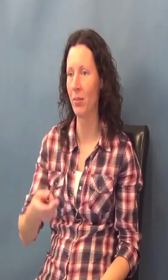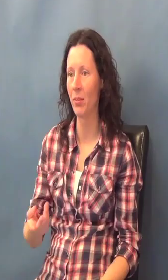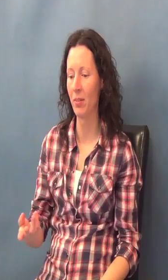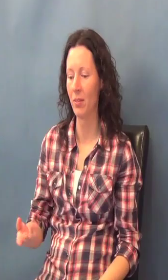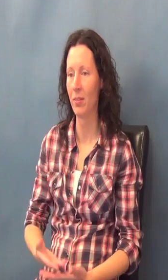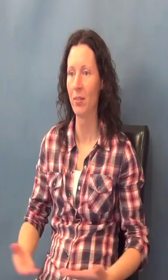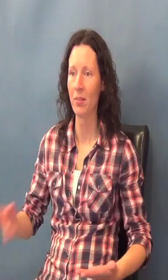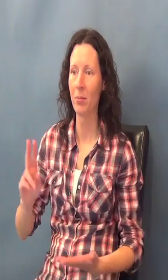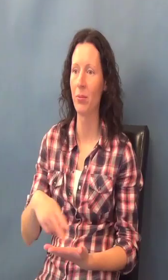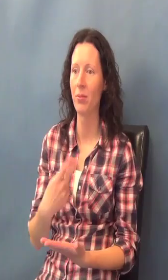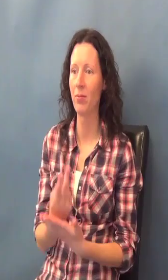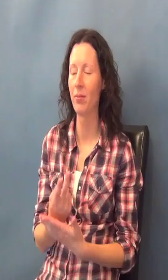Upadek na ziemię.